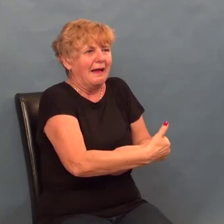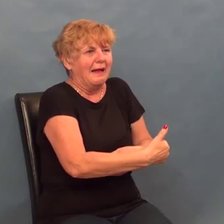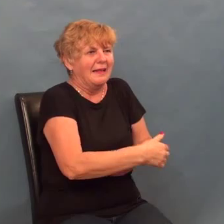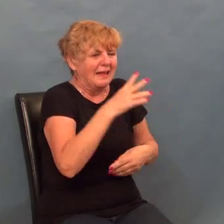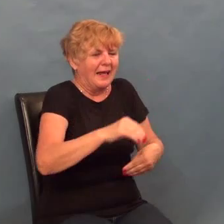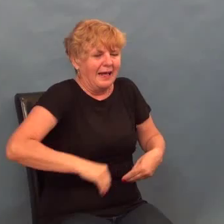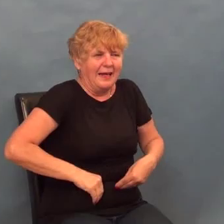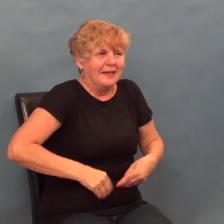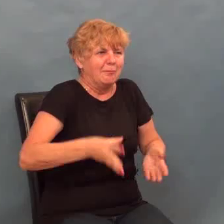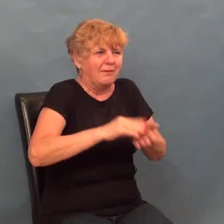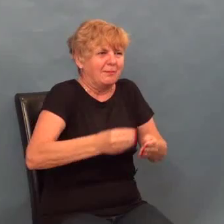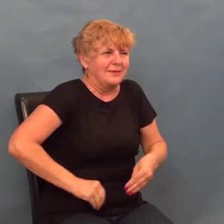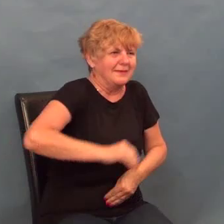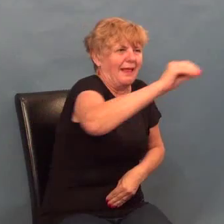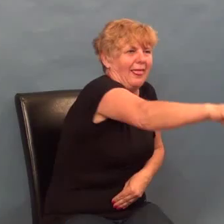Wyciąga z kieszeni pieniądze i oddaje babci.